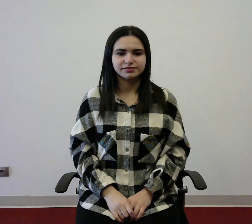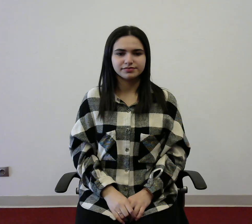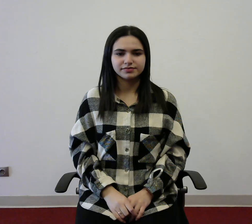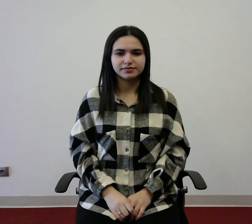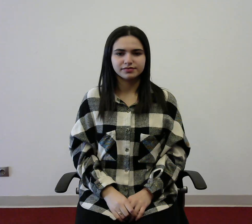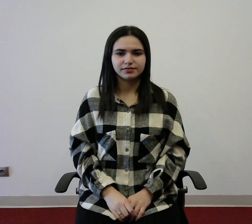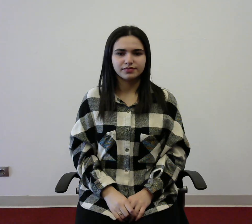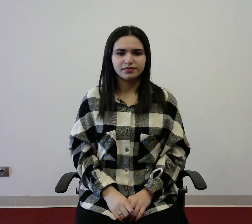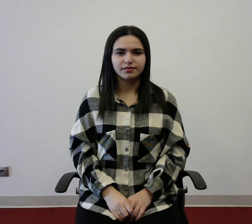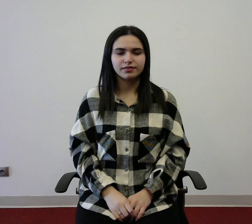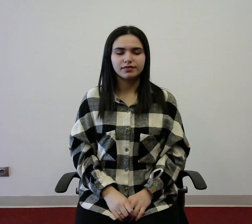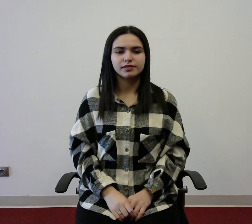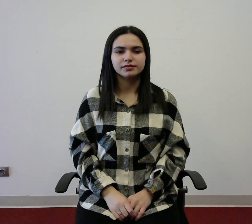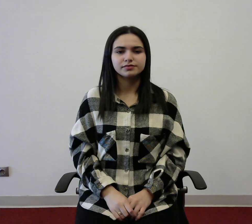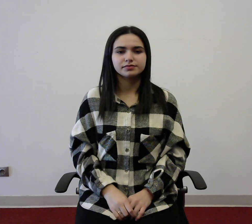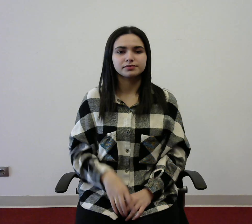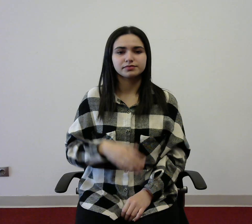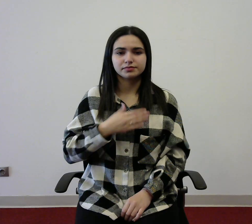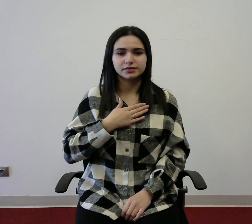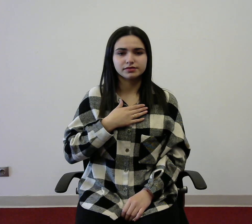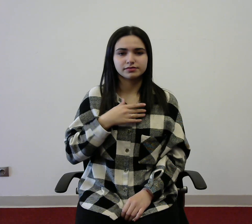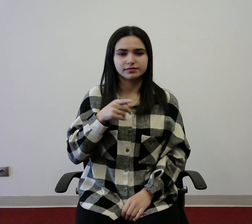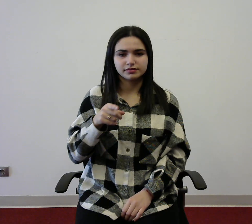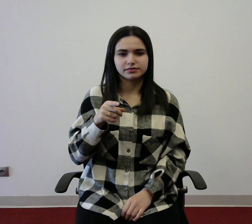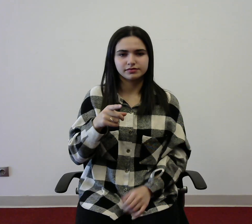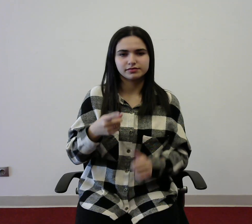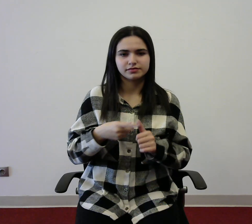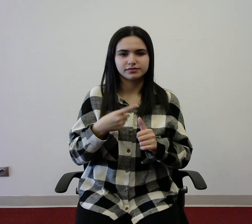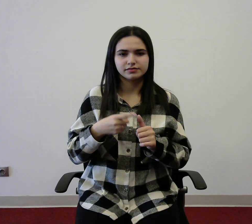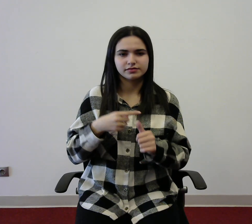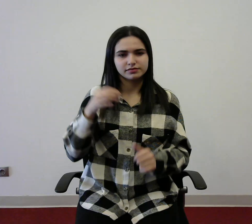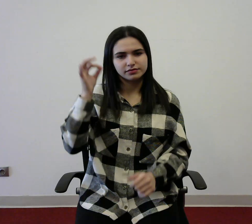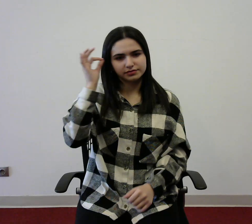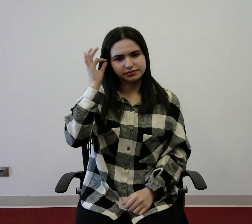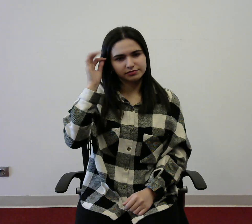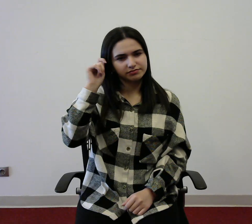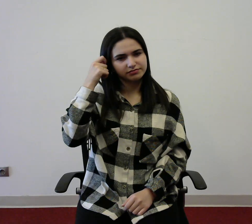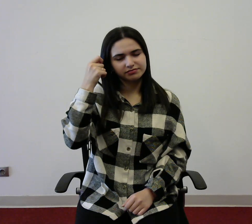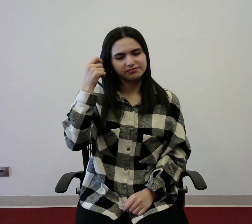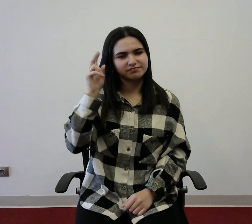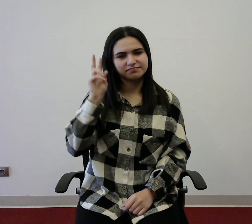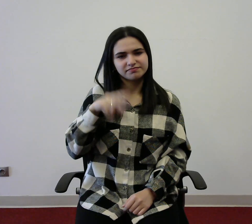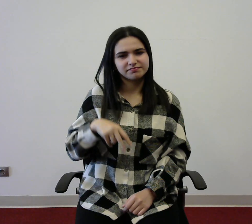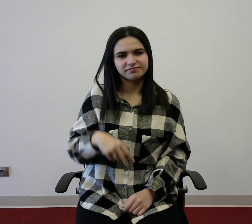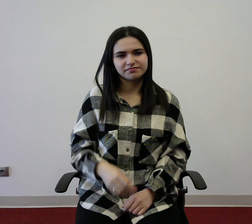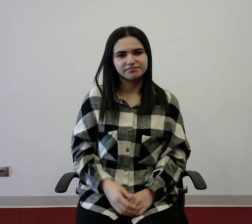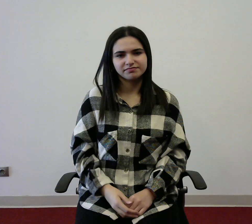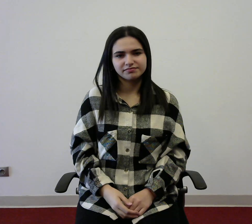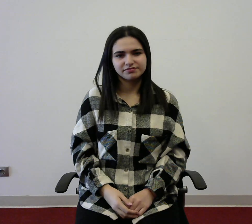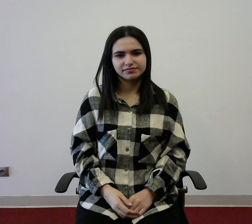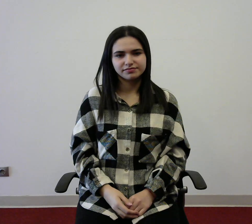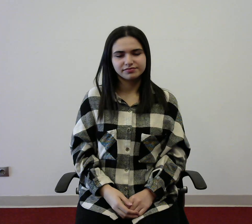Mən sənin adını yadımda saxlaya bilmirəm